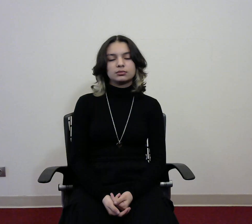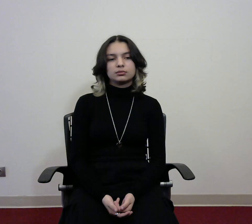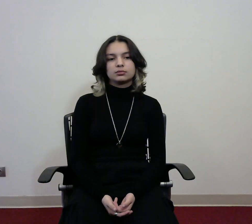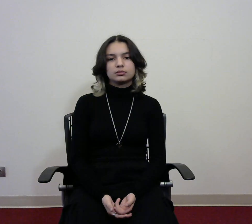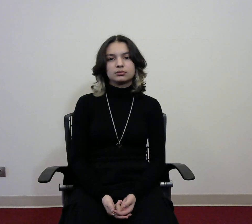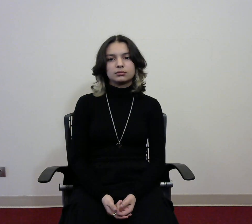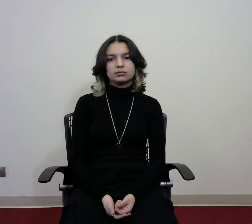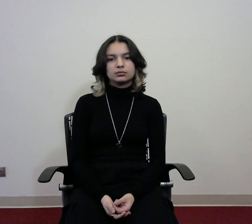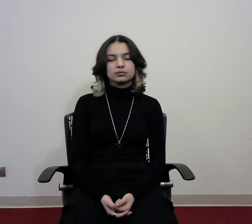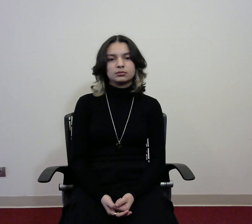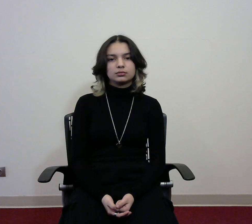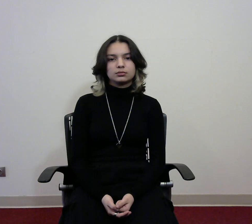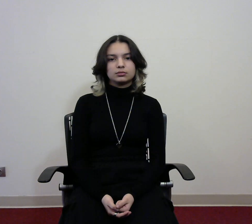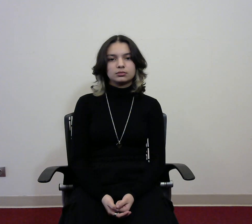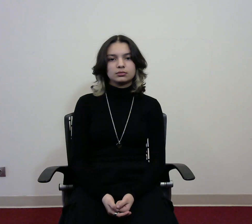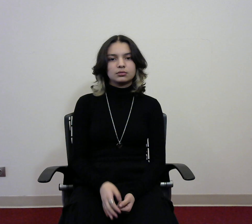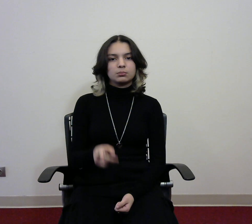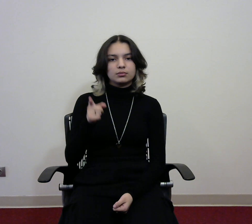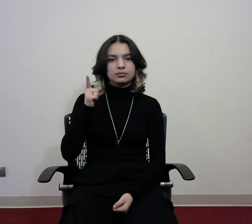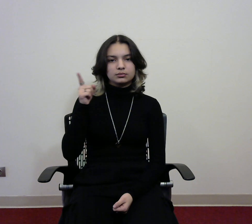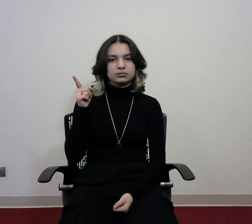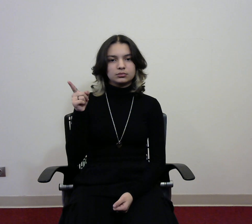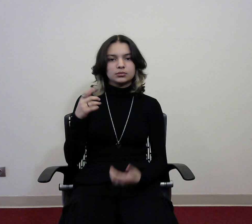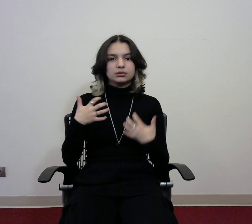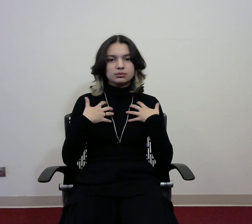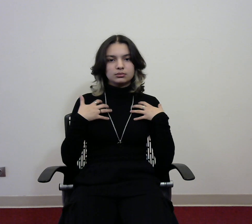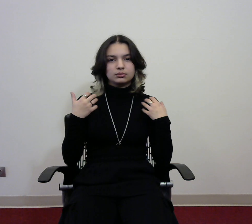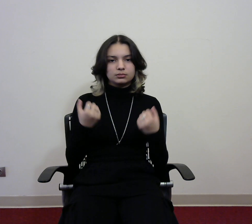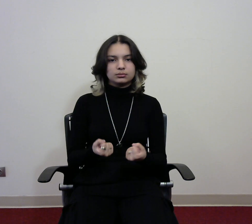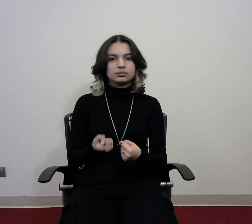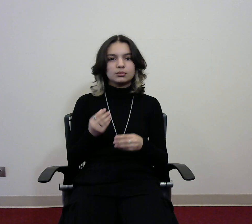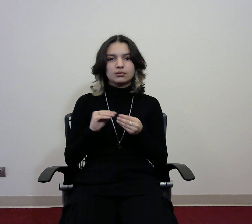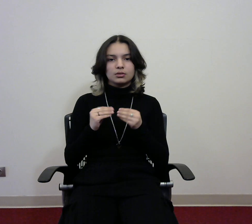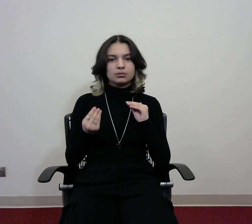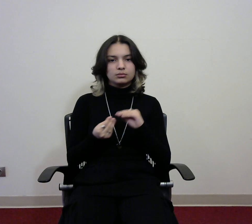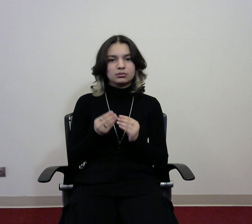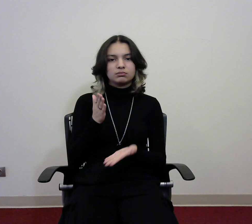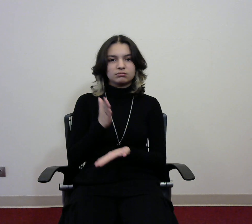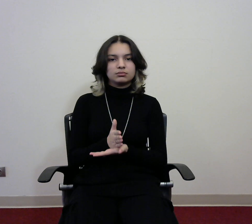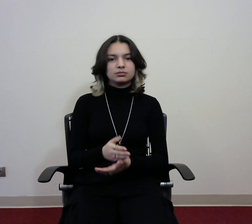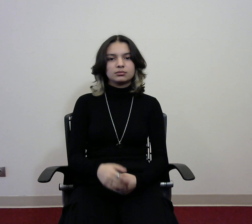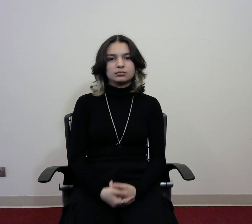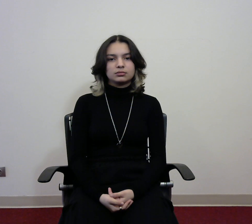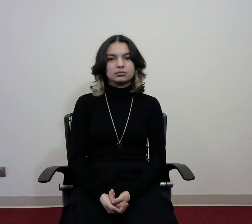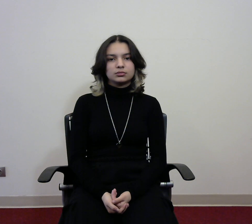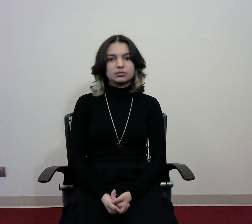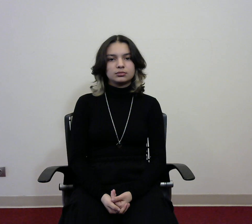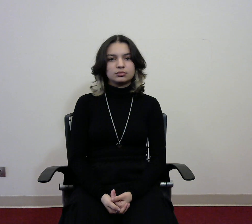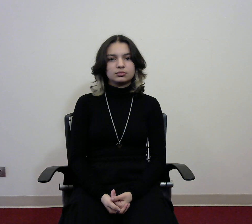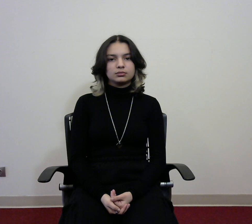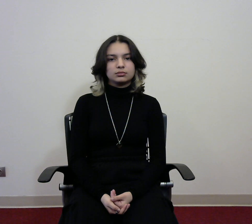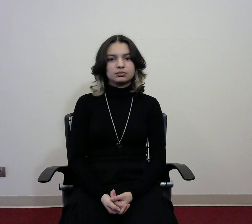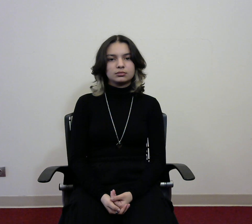Onun sağlamlıq problemi var